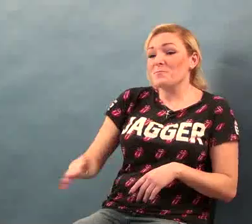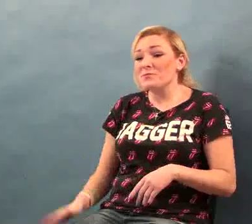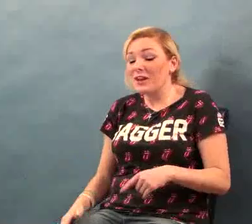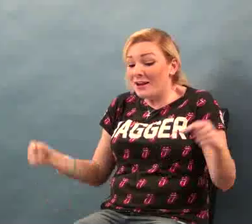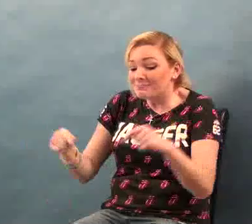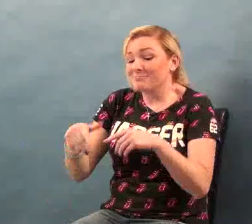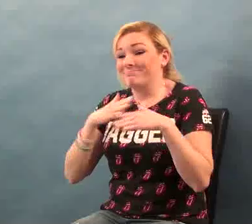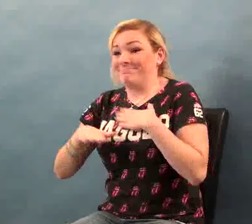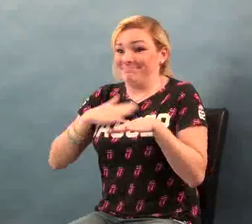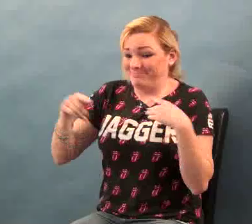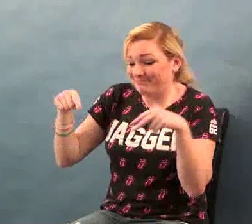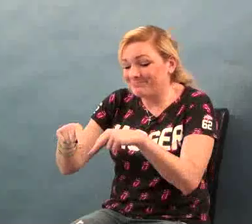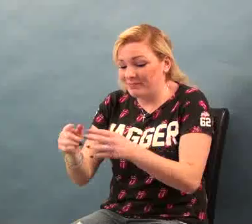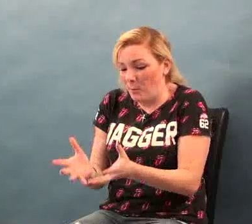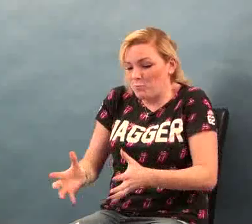Oboje z zadowoleniem patrzyli na duży słoik.